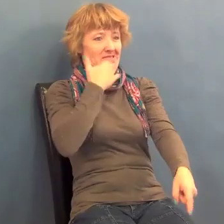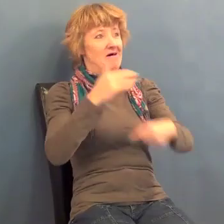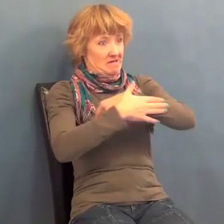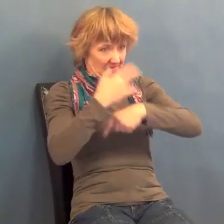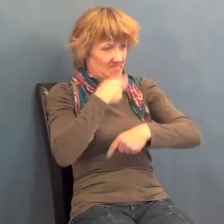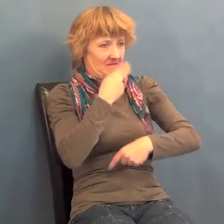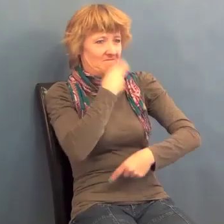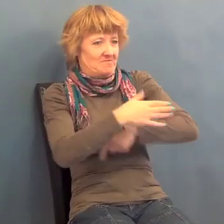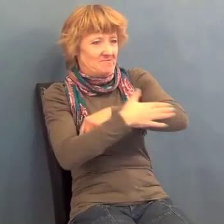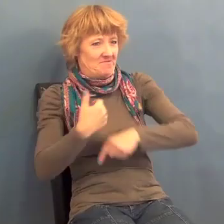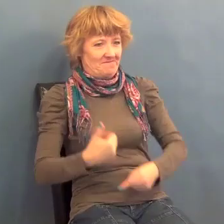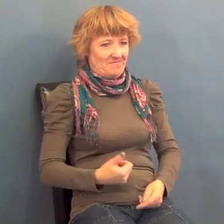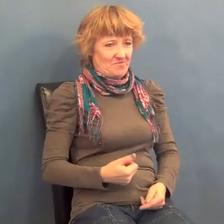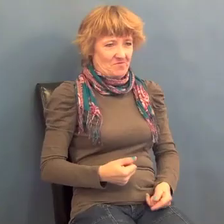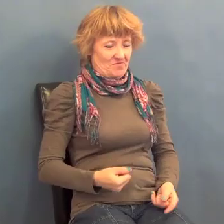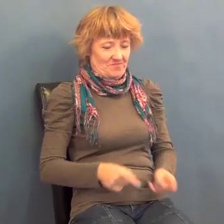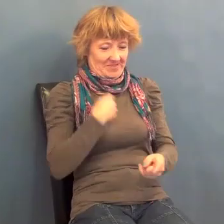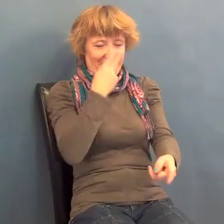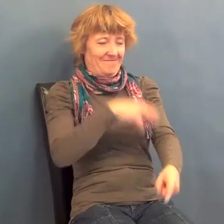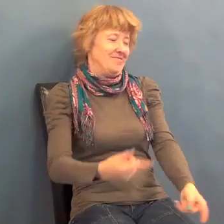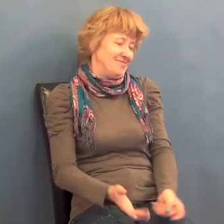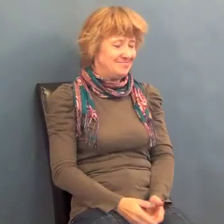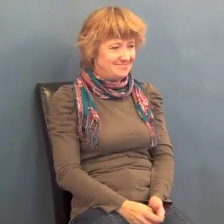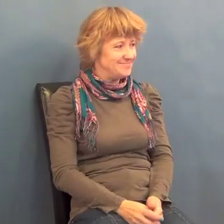W Polsce tego nie ma, za granicą nie widziałam, ty też nie widziałaś?